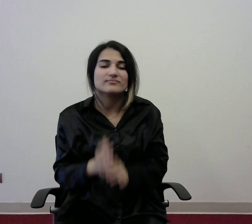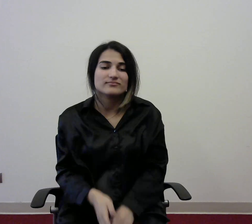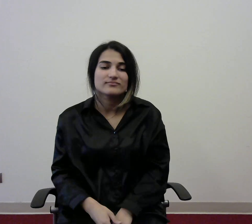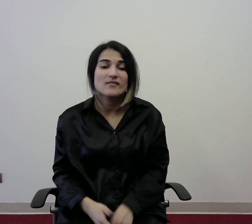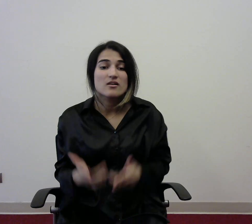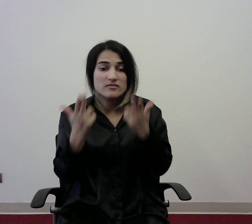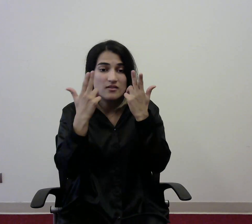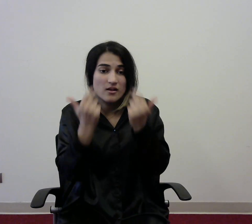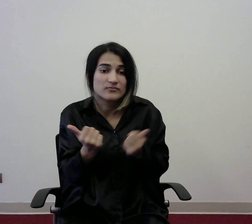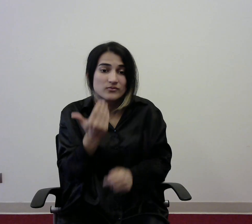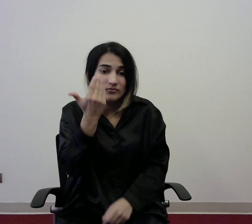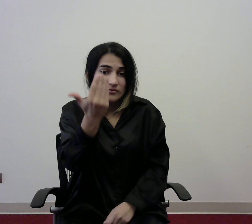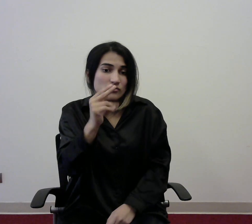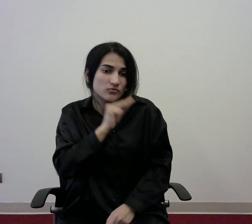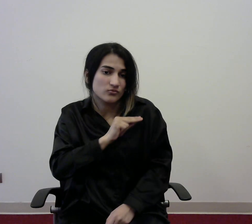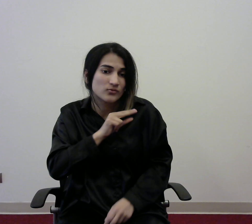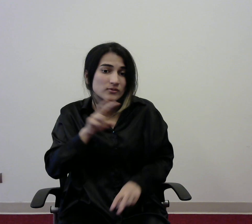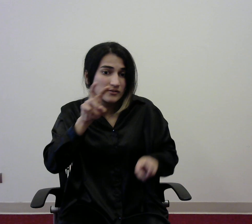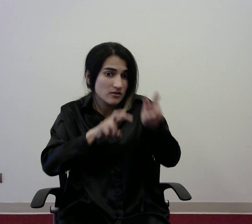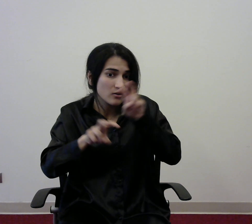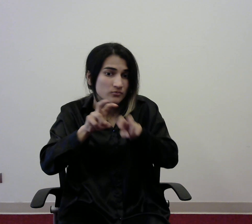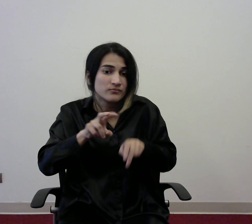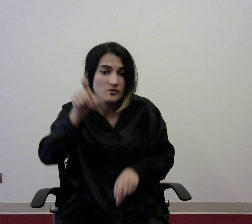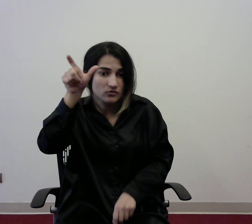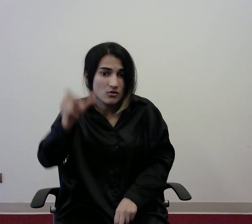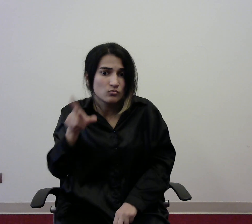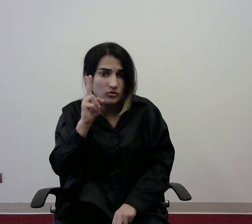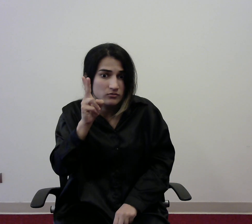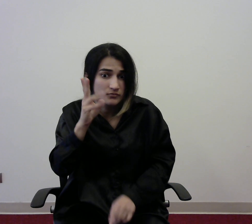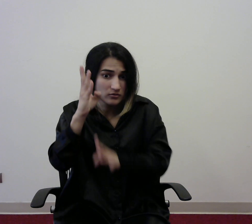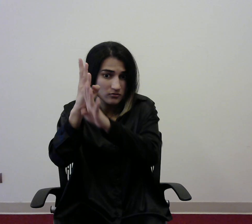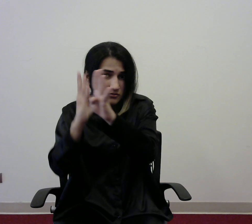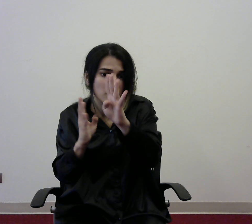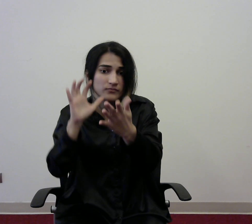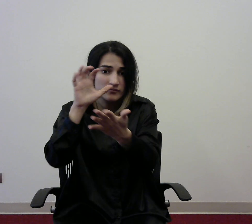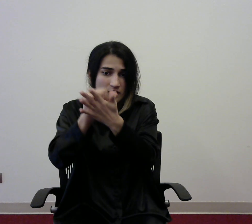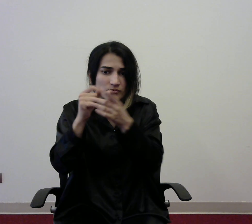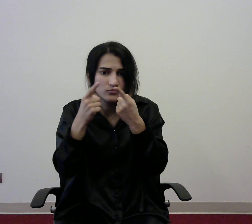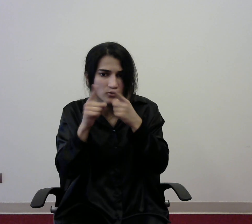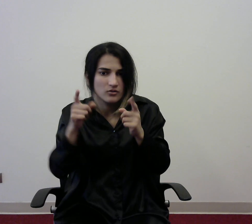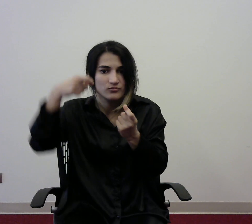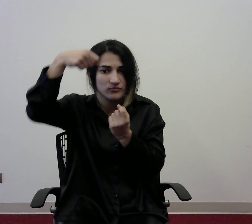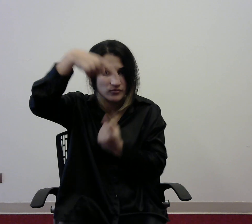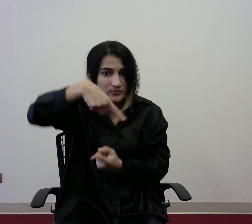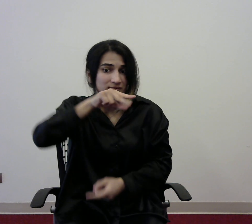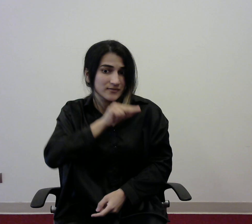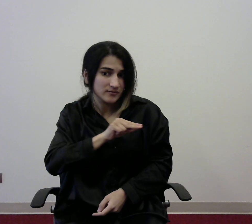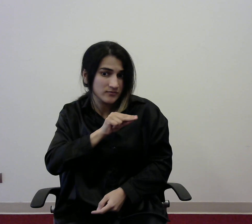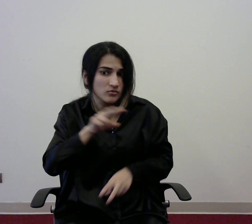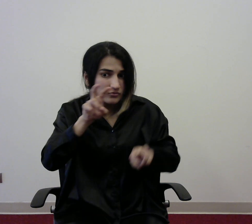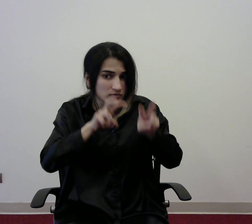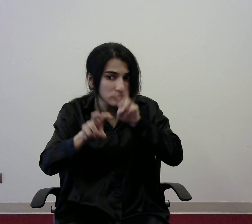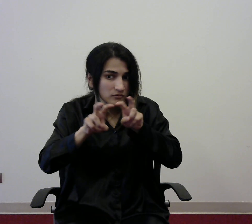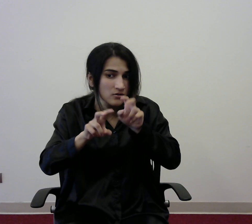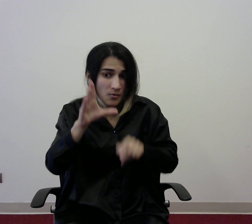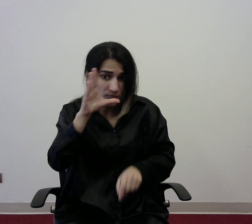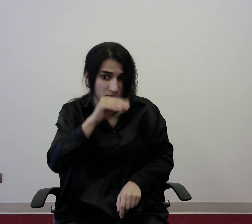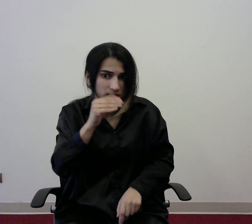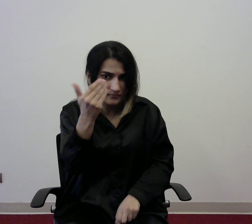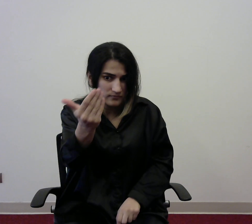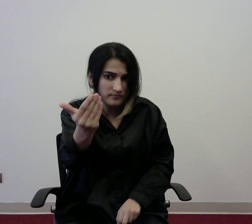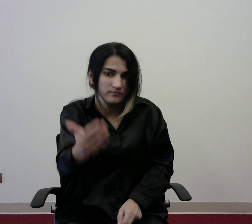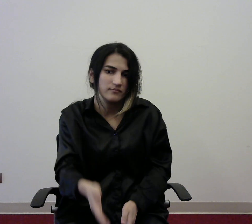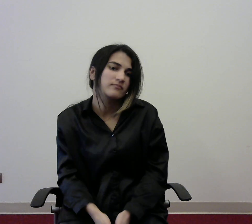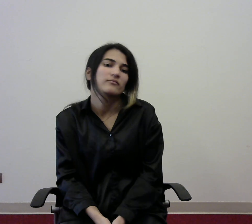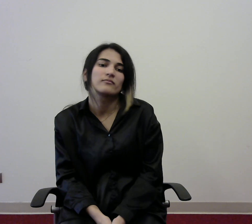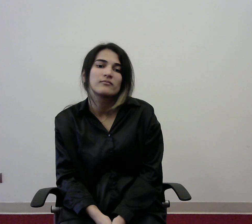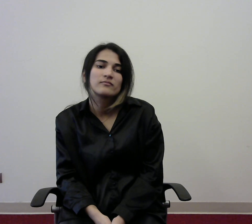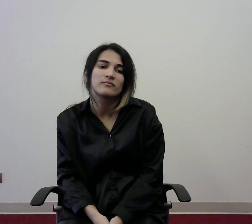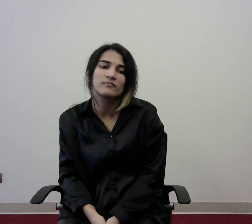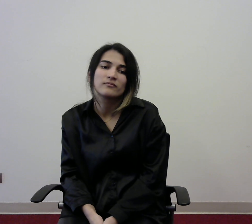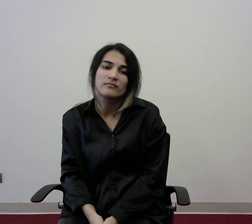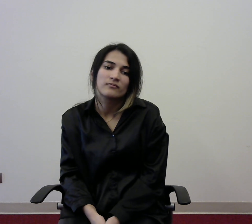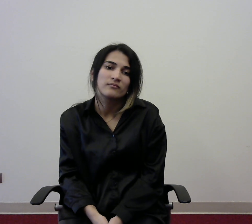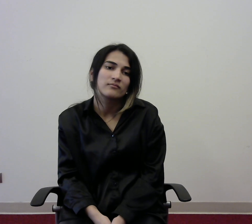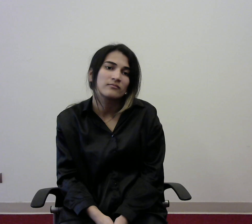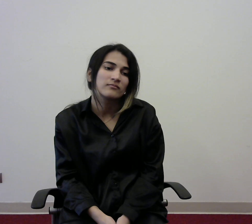Bəli, siz İş axtaran şəxs kimi növbə tutub başqa uyğun işlər axtara bilərsiniz